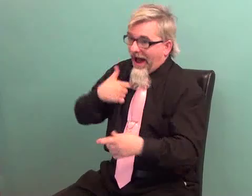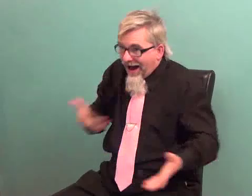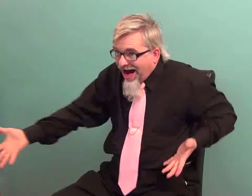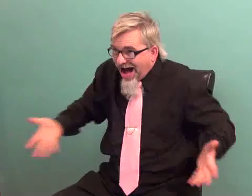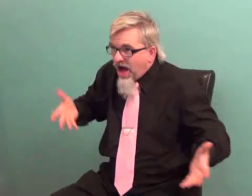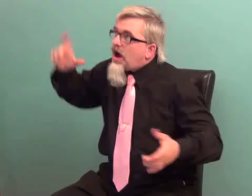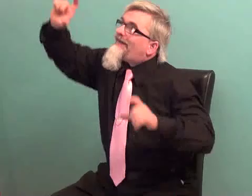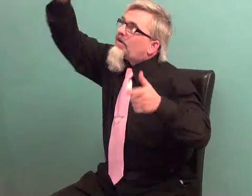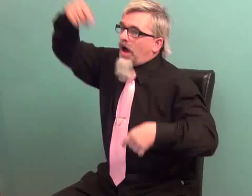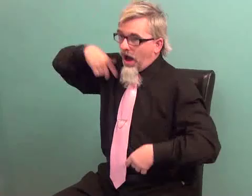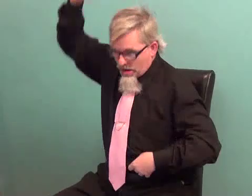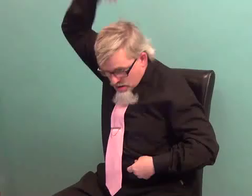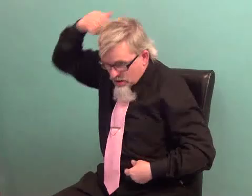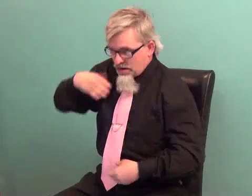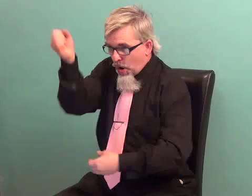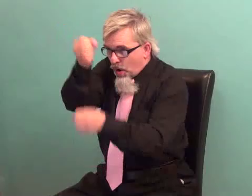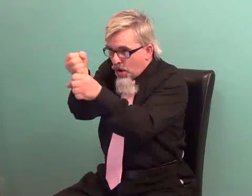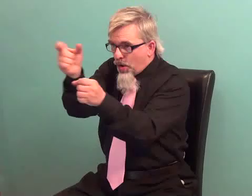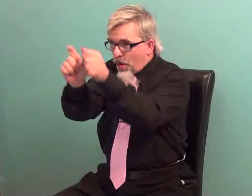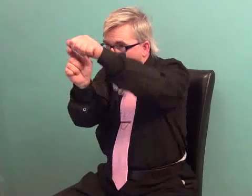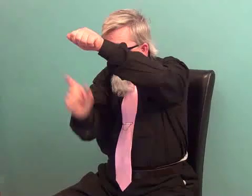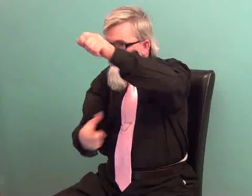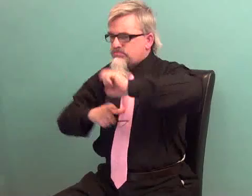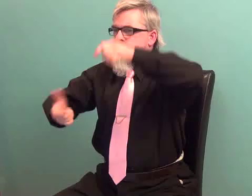Jak będę szedł nie zwracając uwagi na to, co się dzieje na górze, na budowie, to coś może spaść na mnie i zmiażdżyć mi kręgosłup.